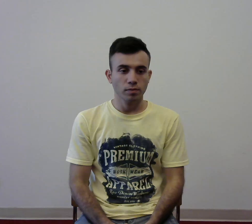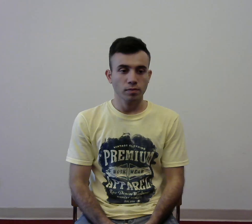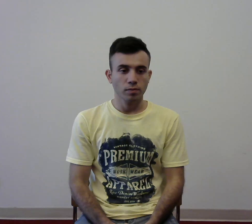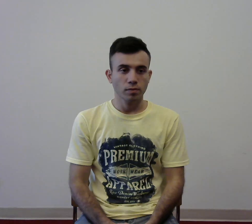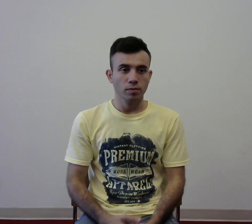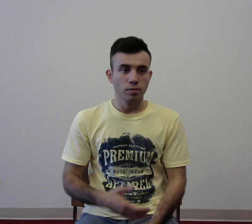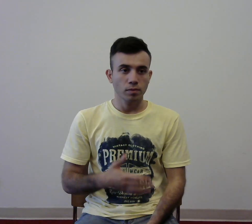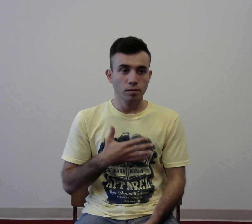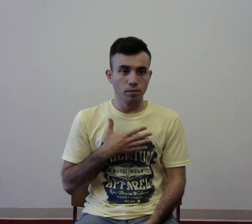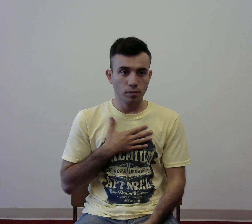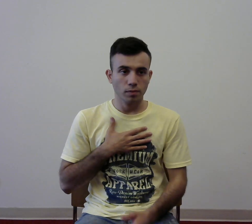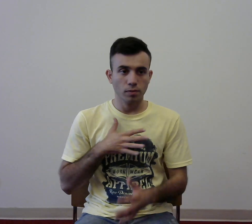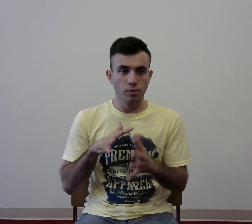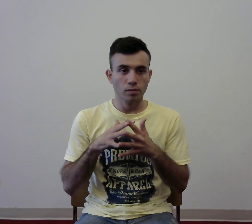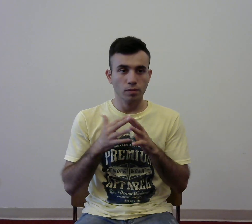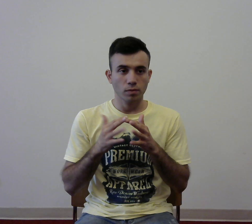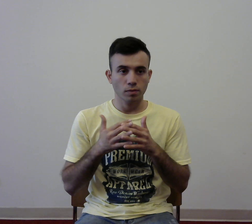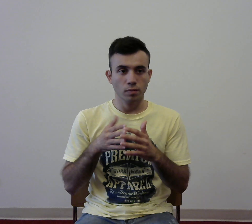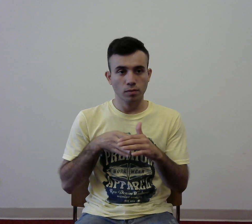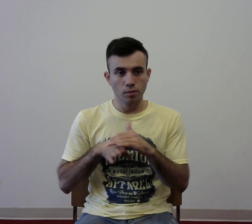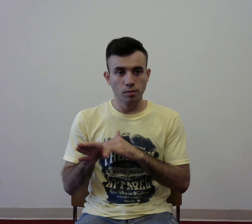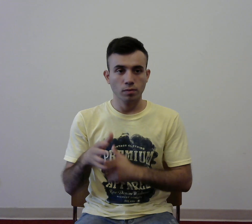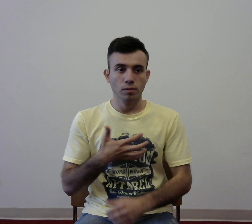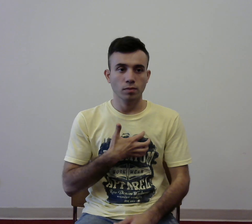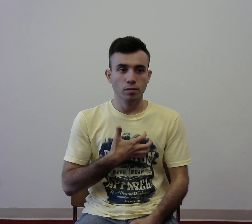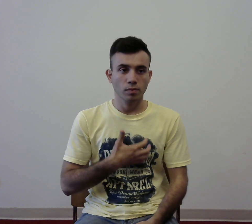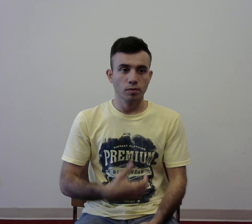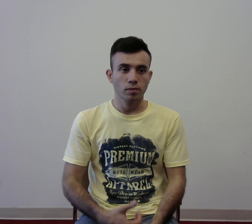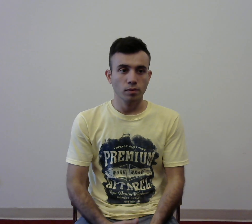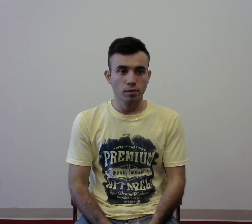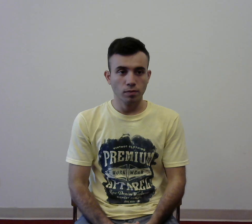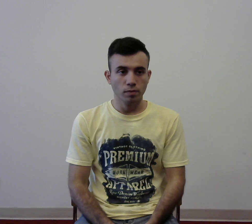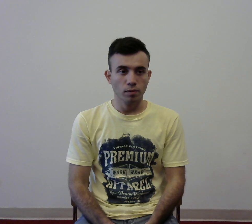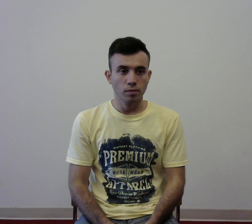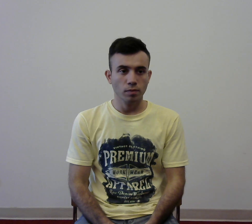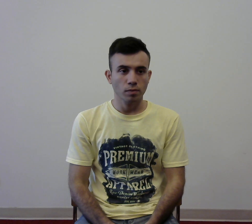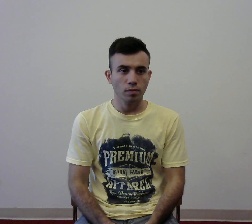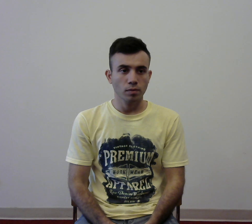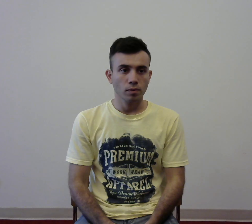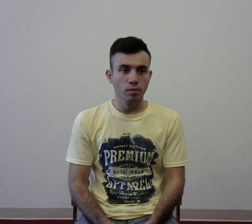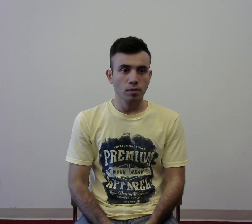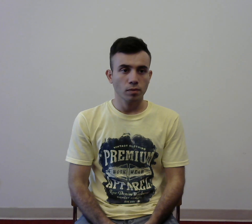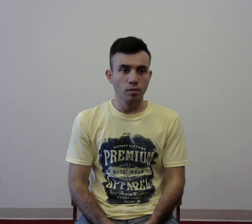Mən kəndə getmək istəyirəm